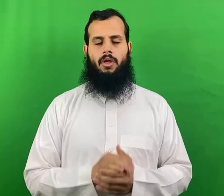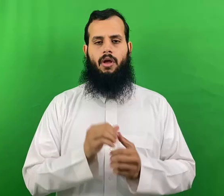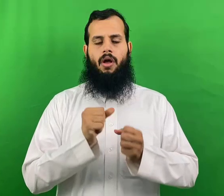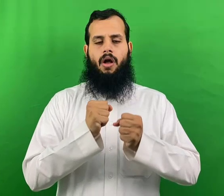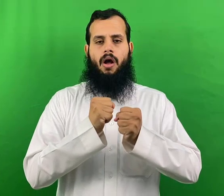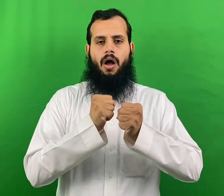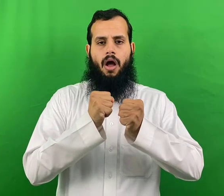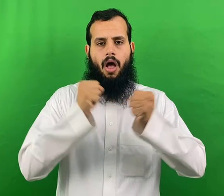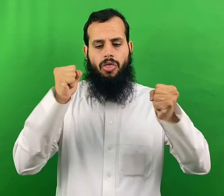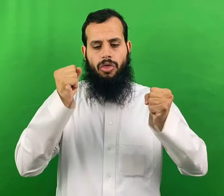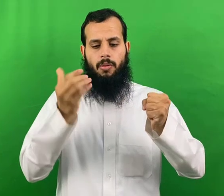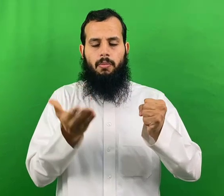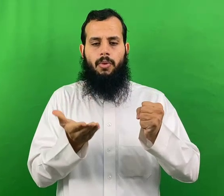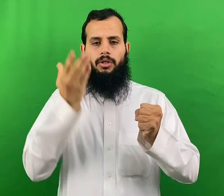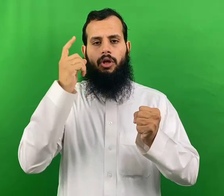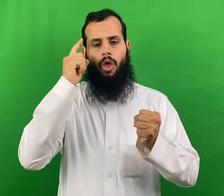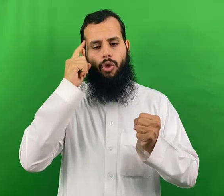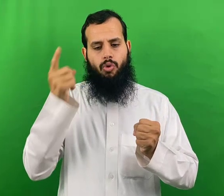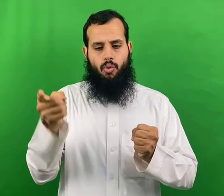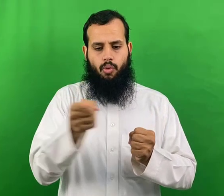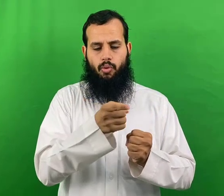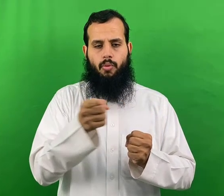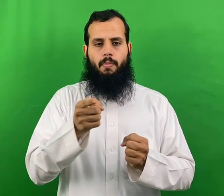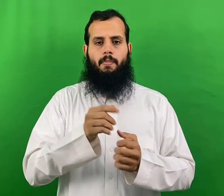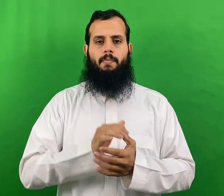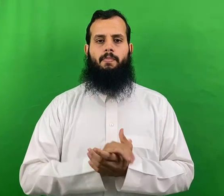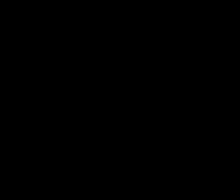العظيم الجليل يذكركم